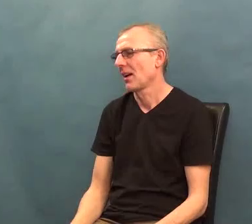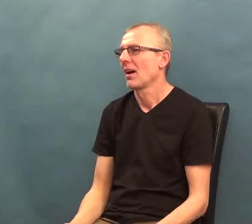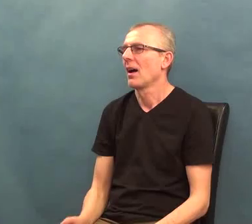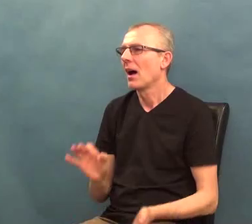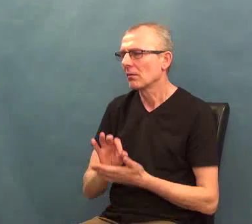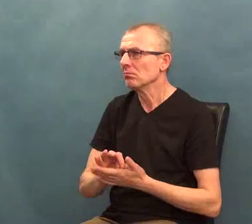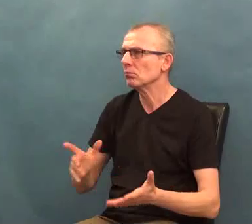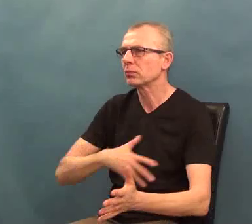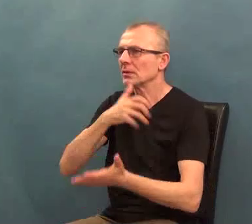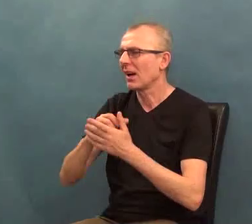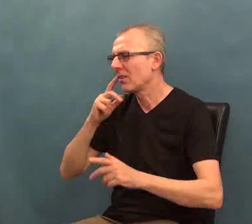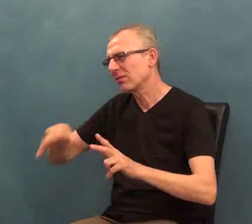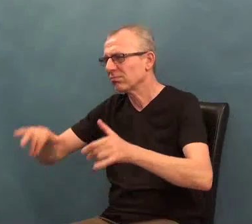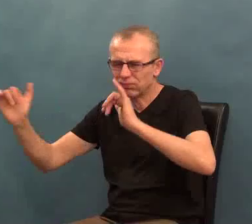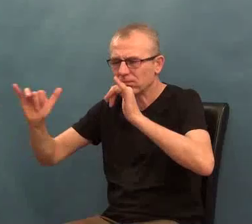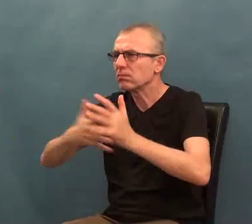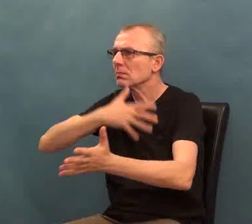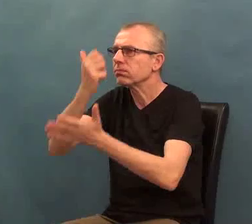Wszyscy, którzy imprezowali, przestraszyli się.